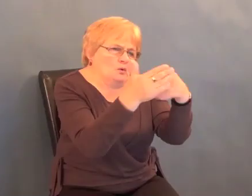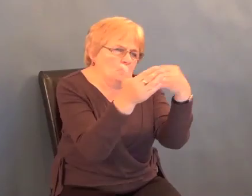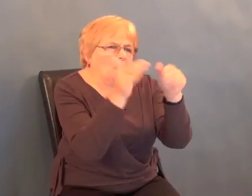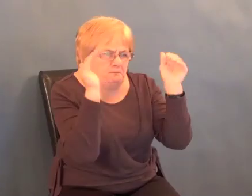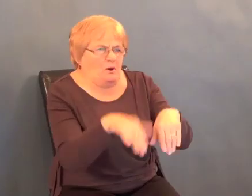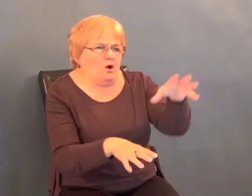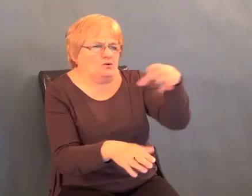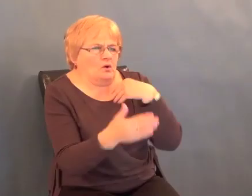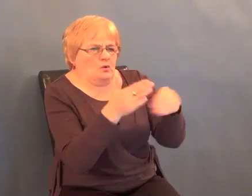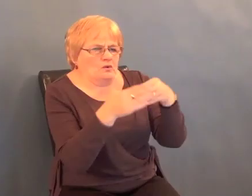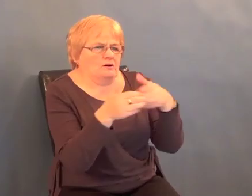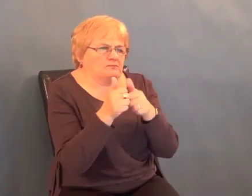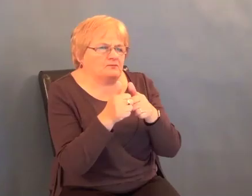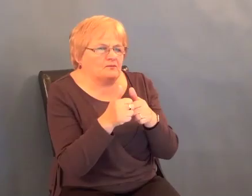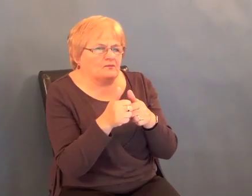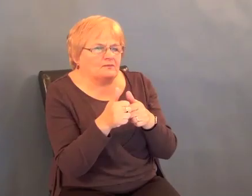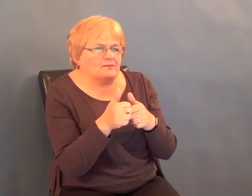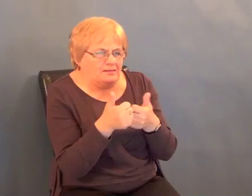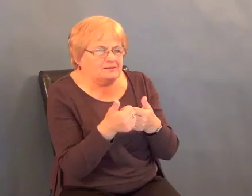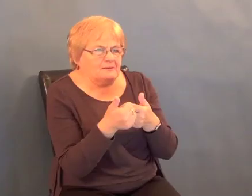Możemy iść razem na zakupy.